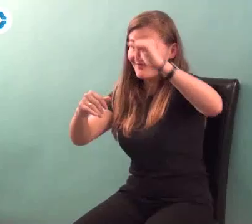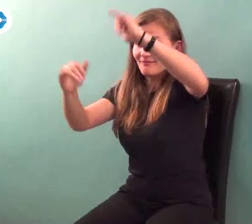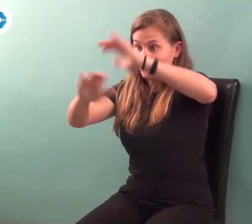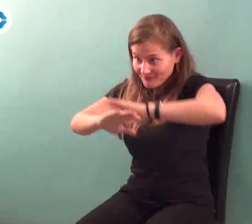Już.